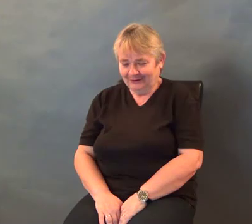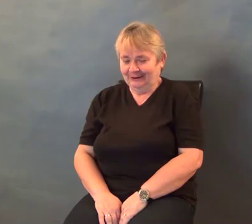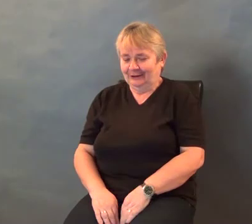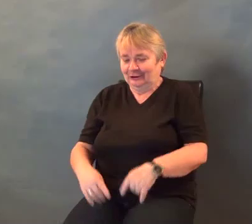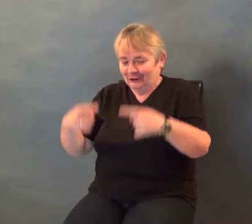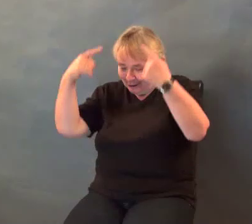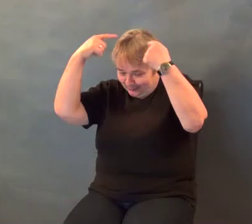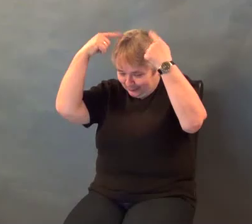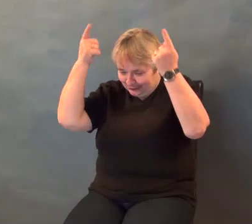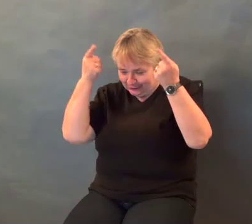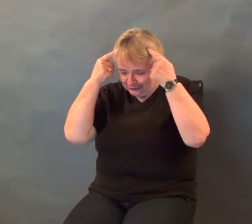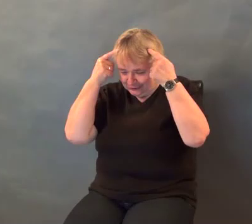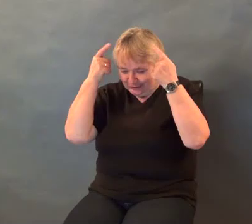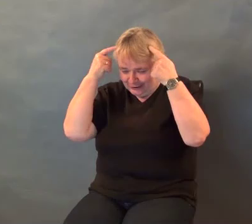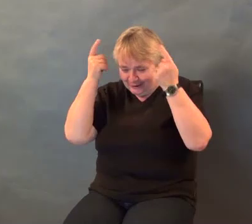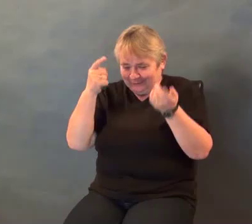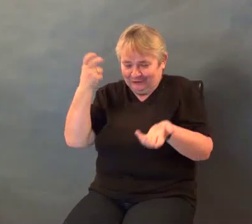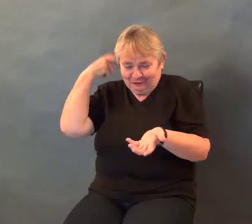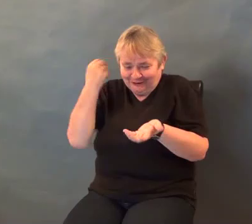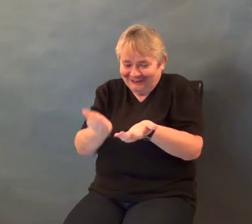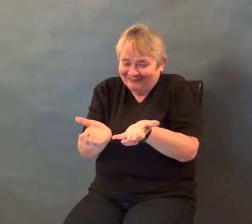Myszka Miki trzymała miskę z wiśniami.